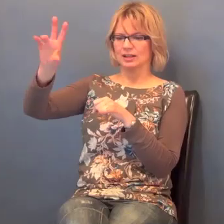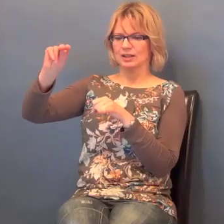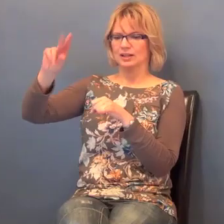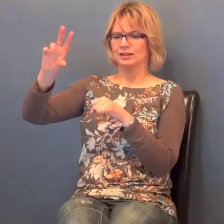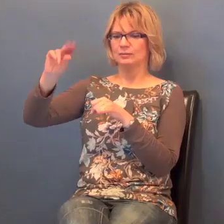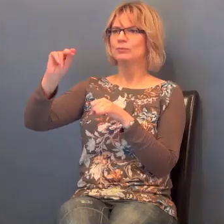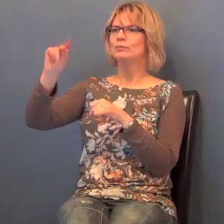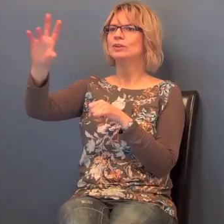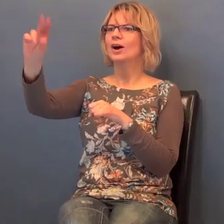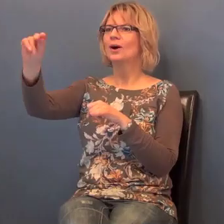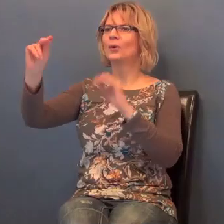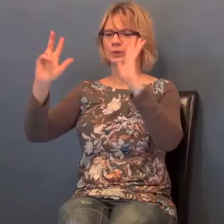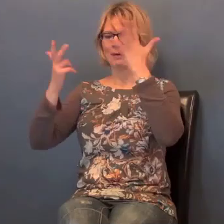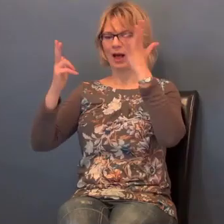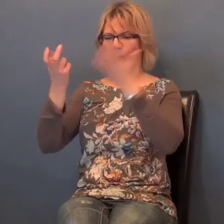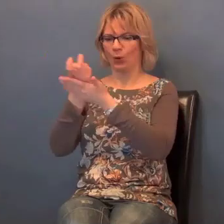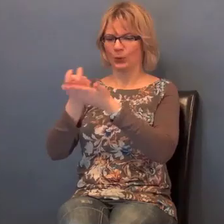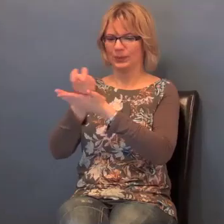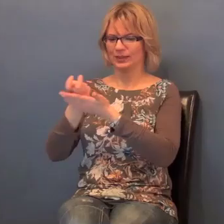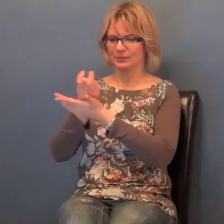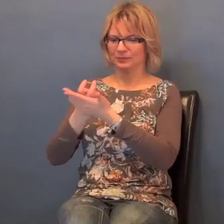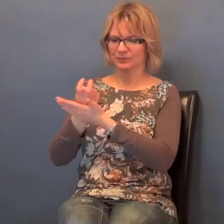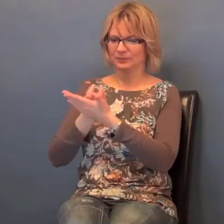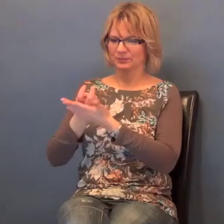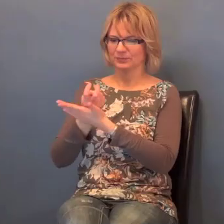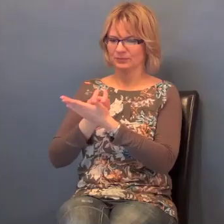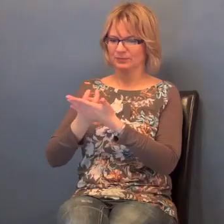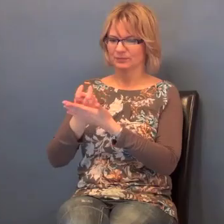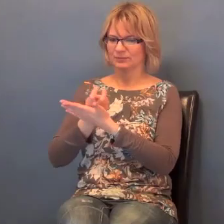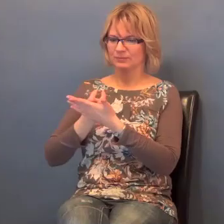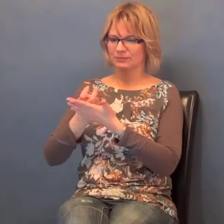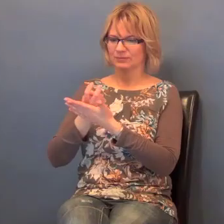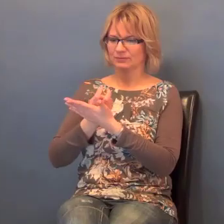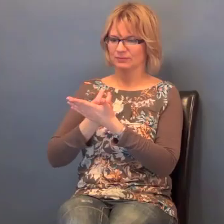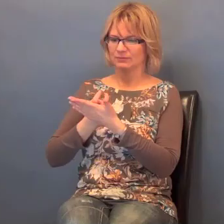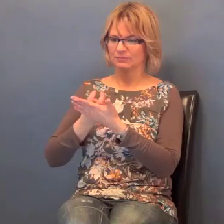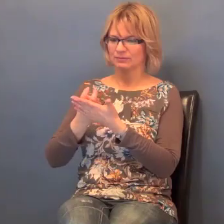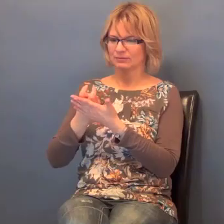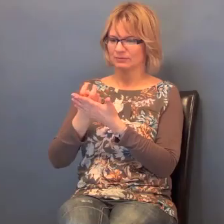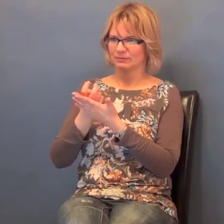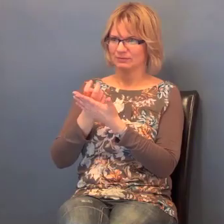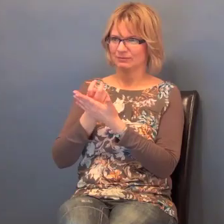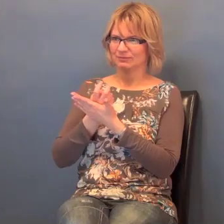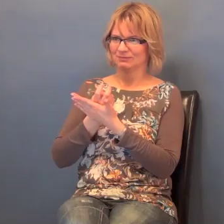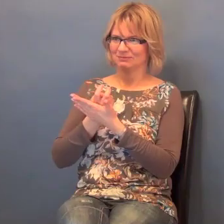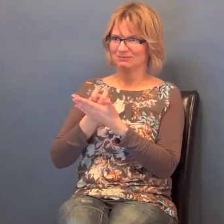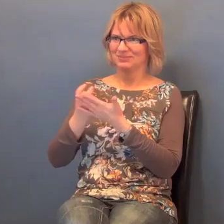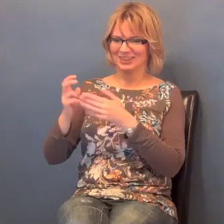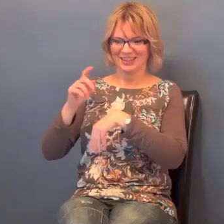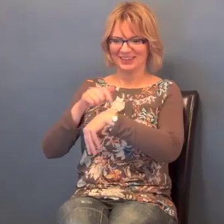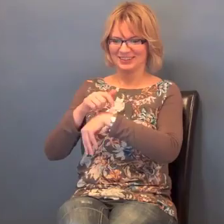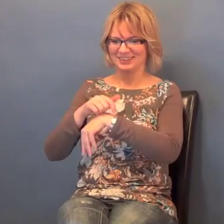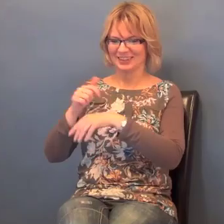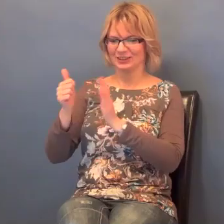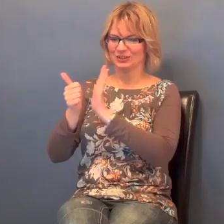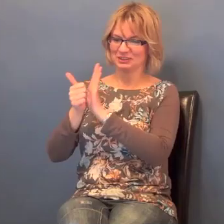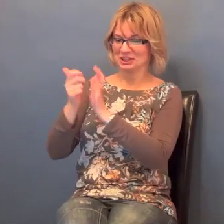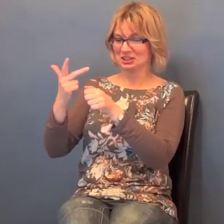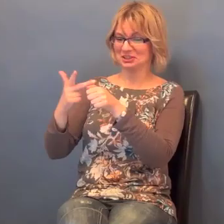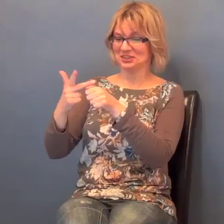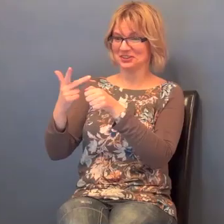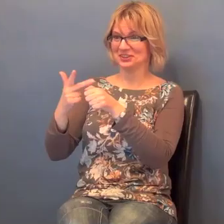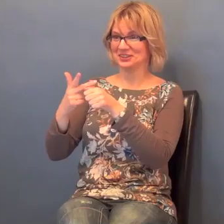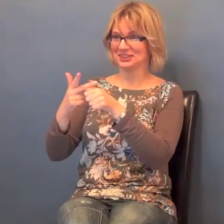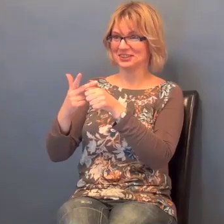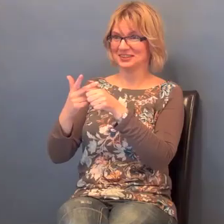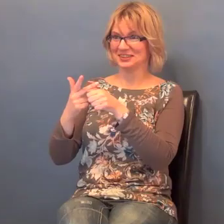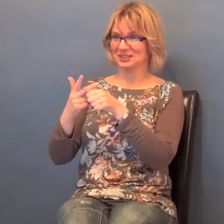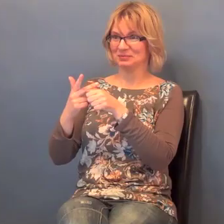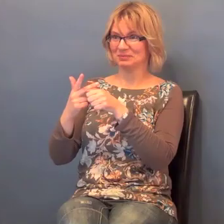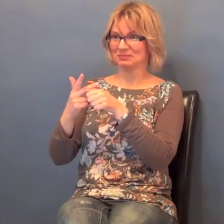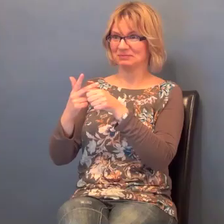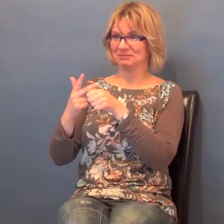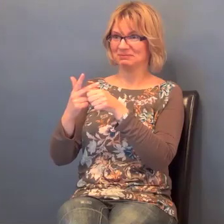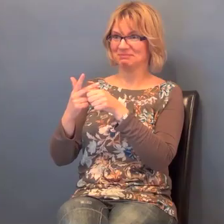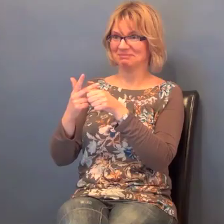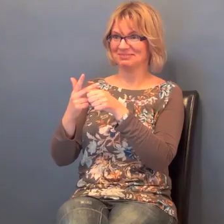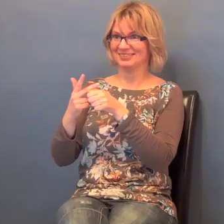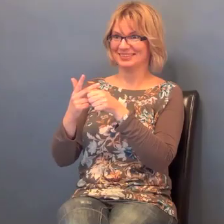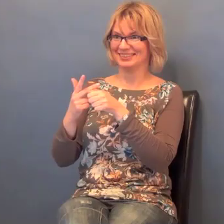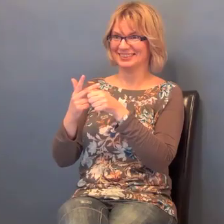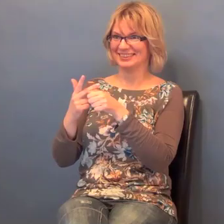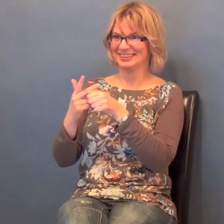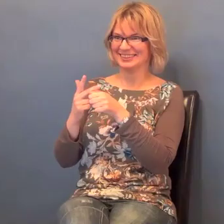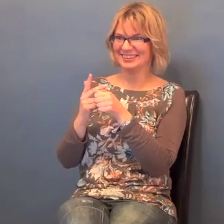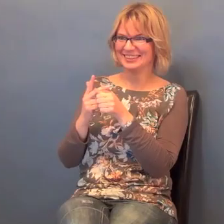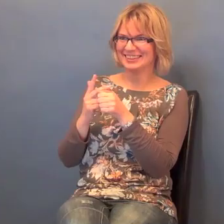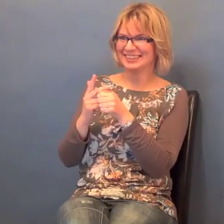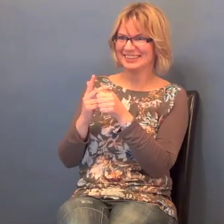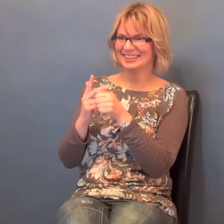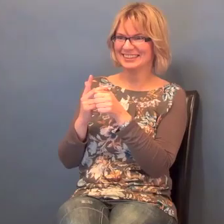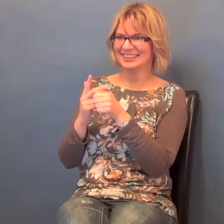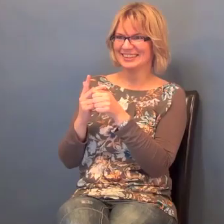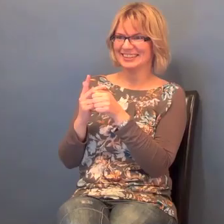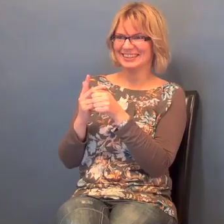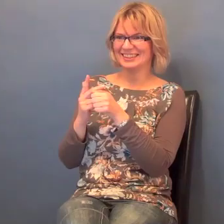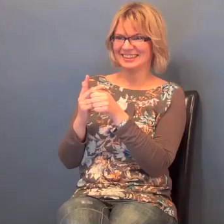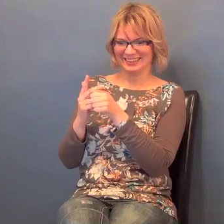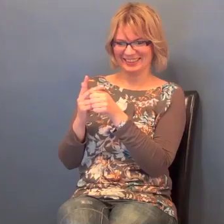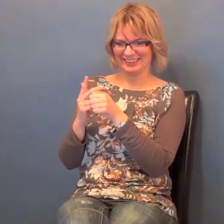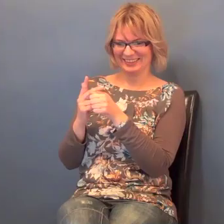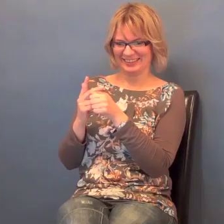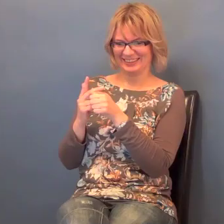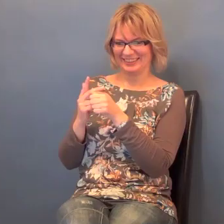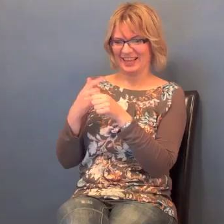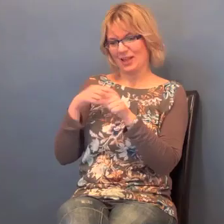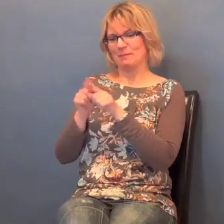A w poniedziałek ósmego lutego o godzinie szesnastej trzydzieści?